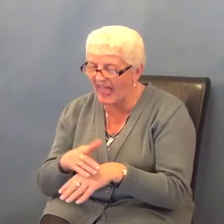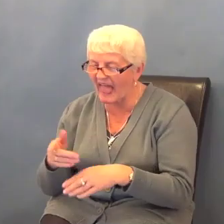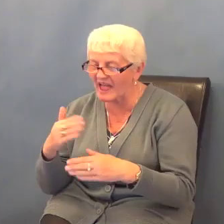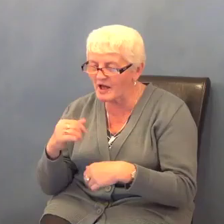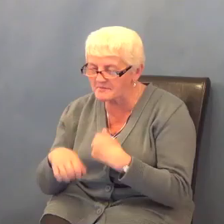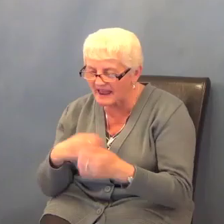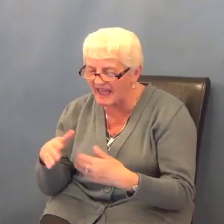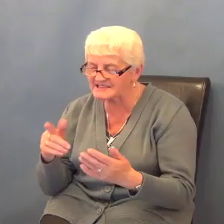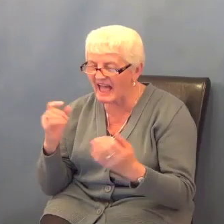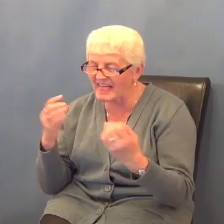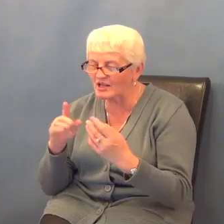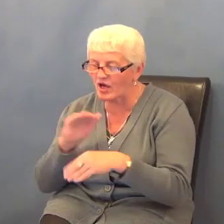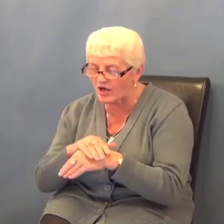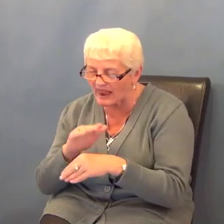Potem praca i kino z kolegą.